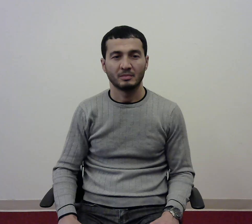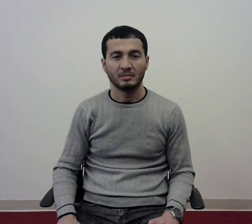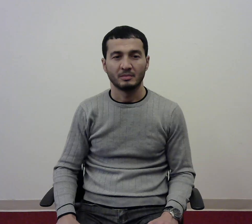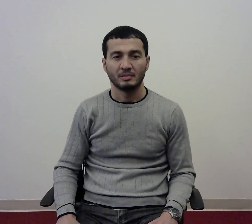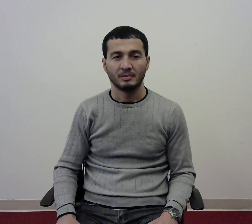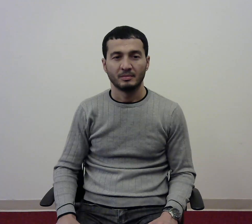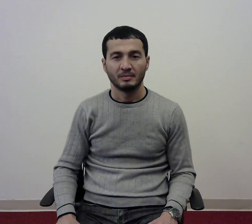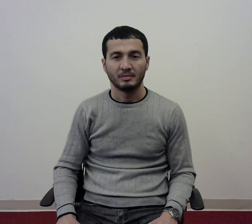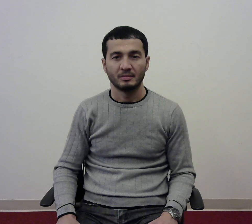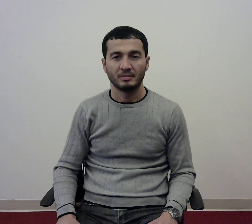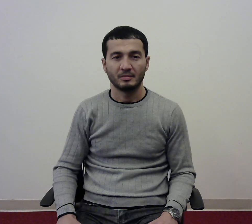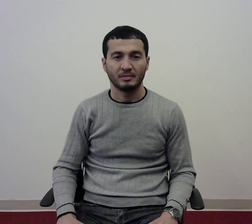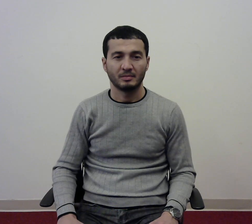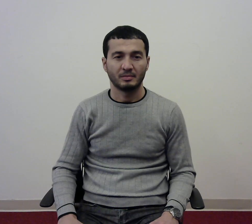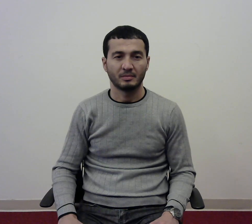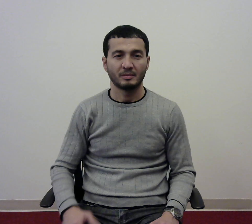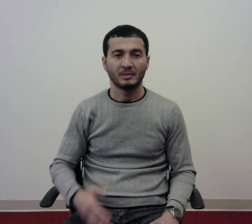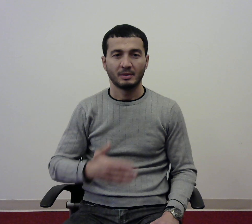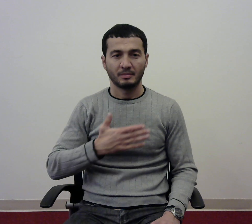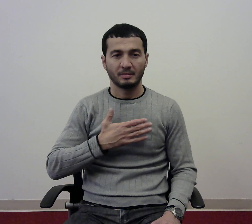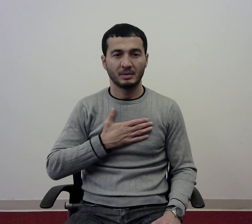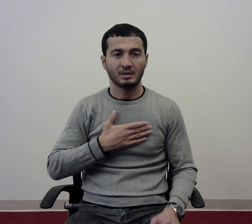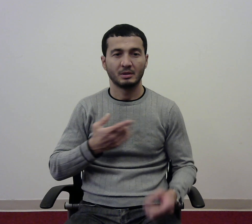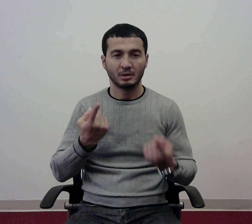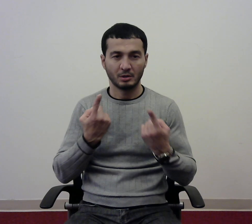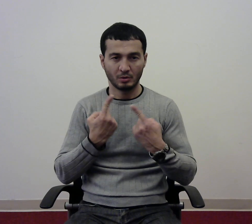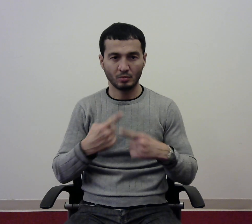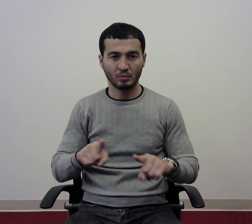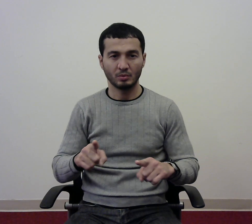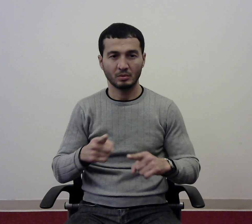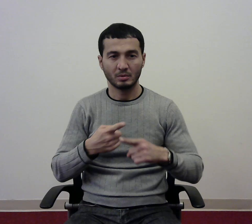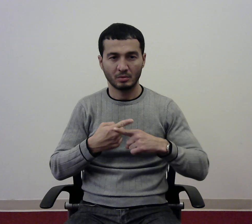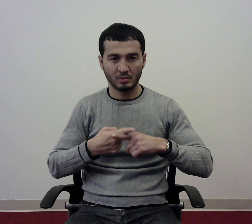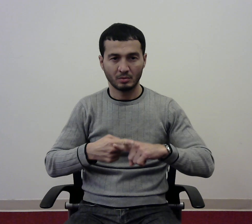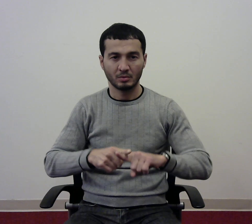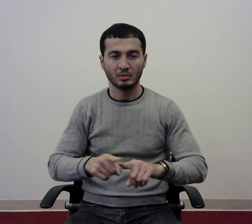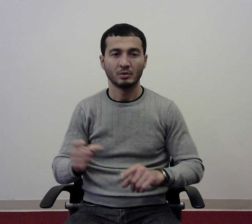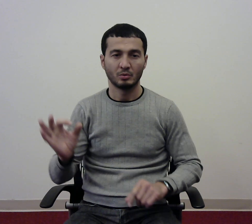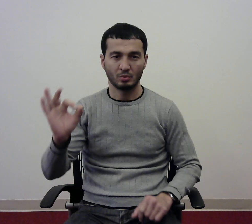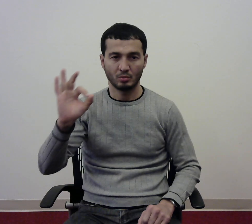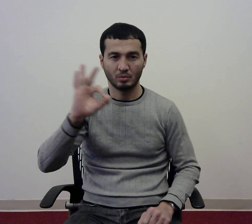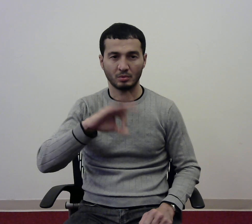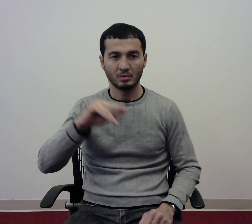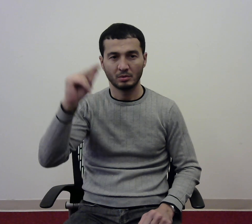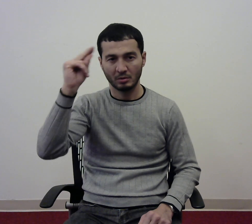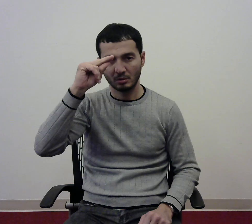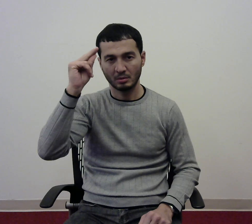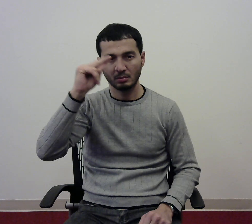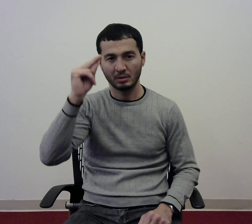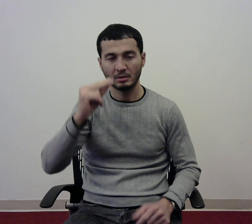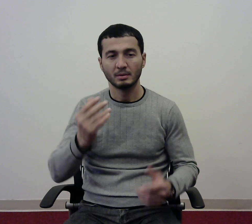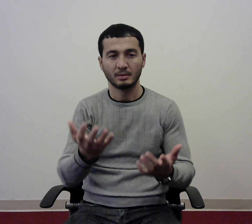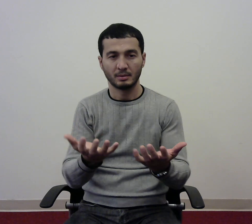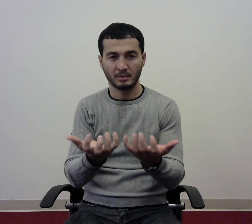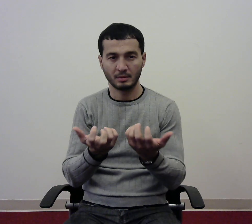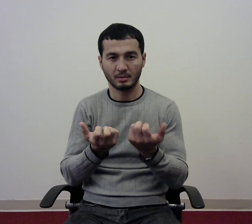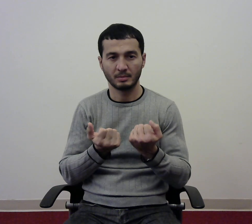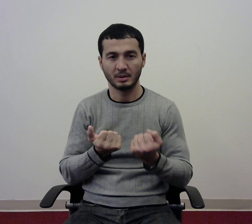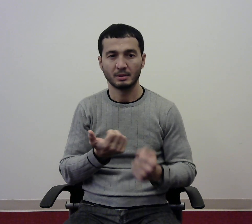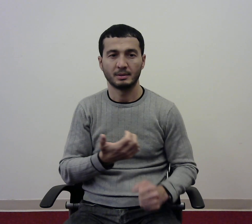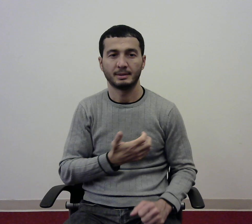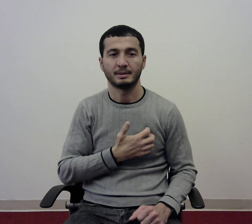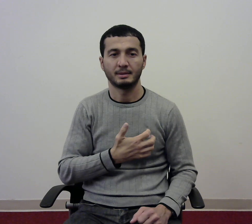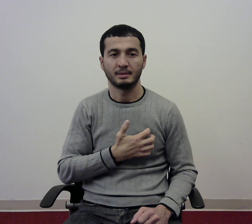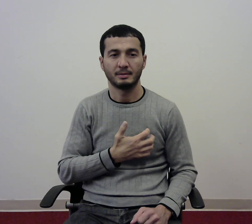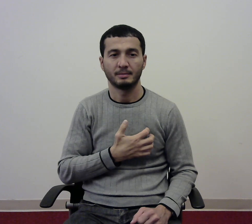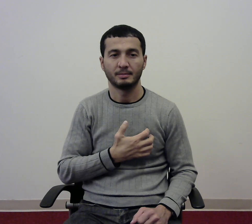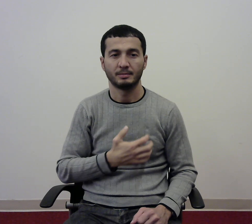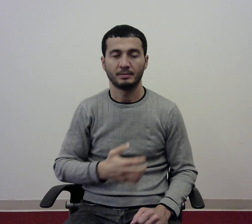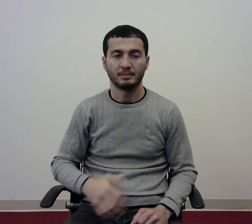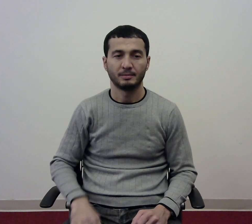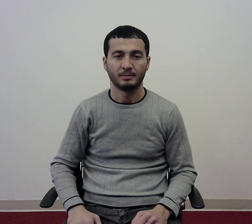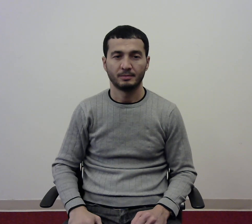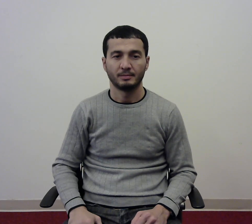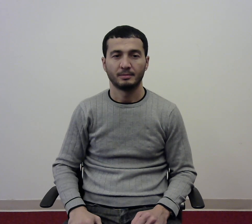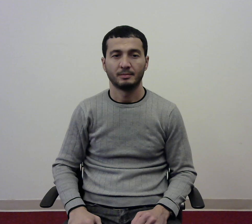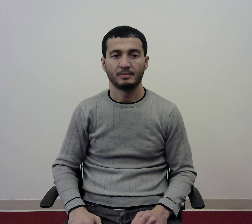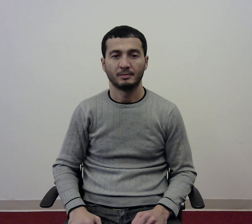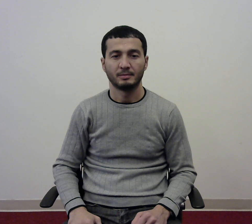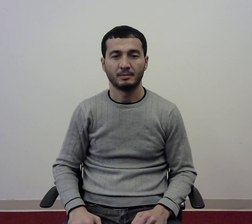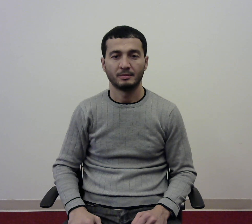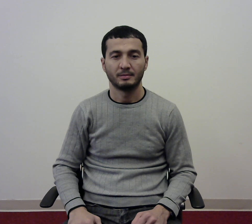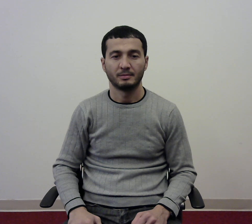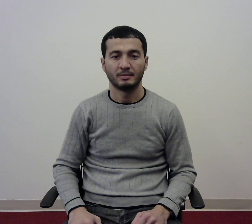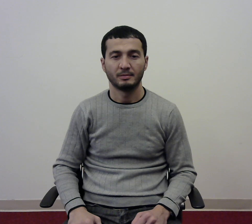Mən fərqli ixtisas üzrə təhsil almaq istəyirəm